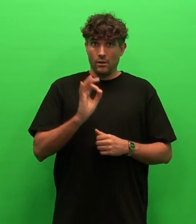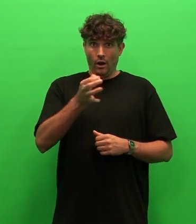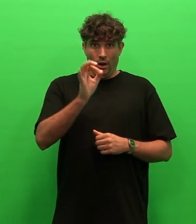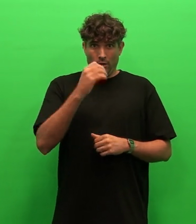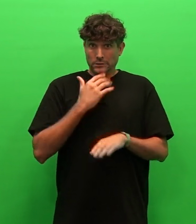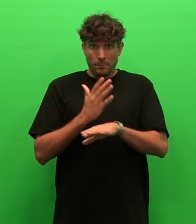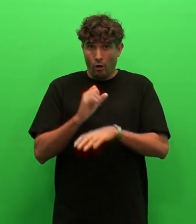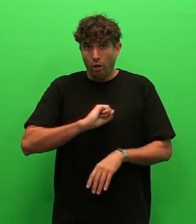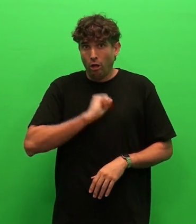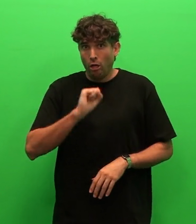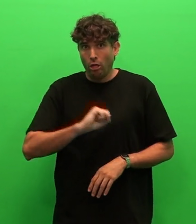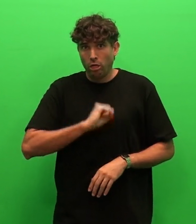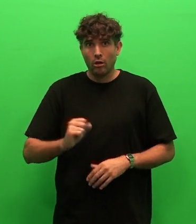Sí, sempre tinc molta tos.